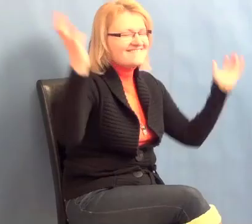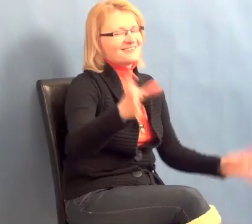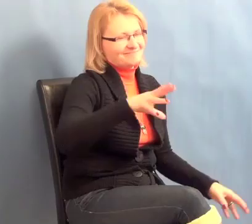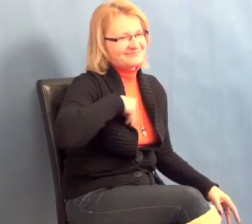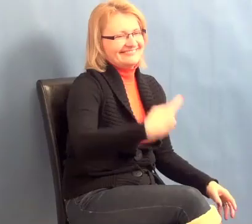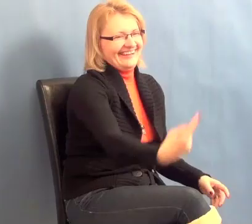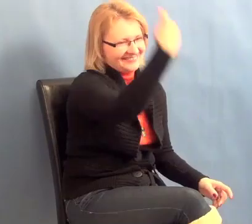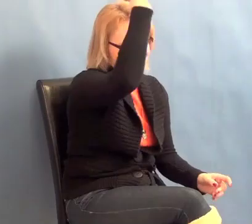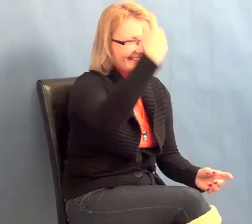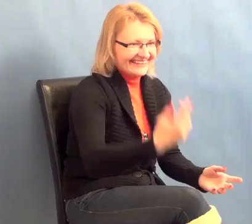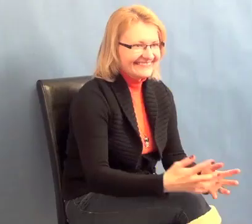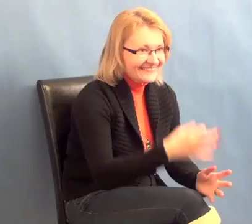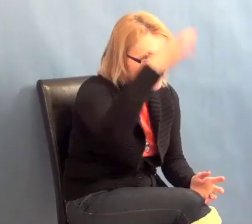Jak jest duże, można trafić bez problemu.